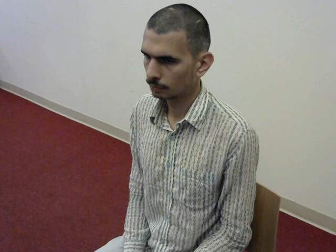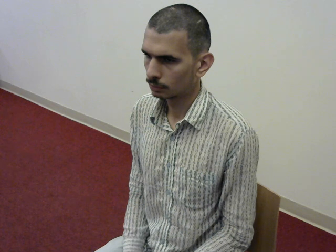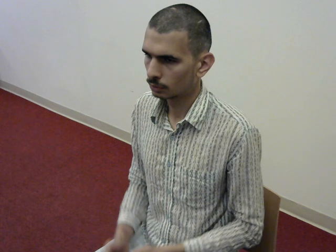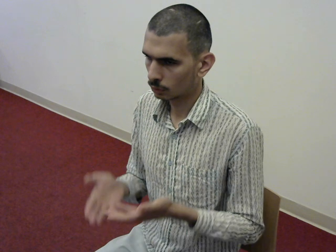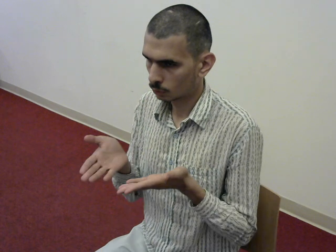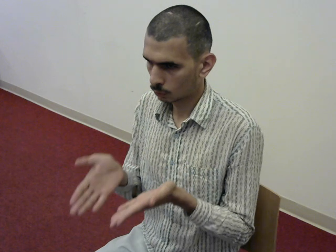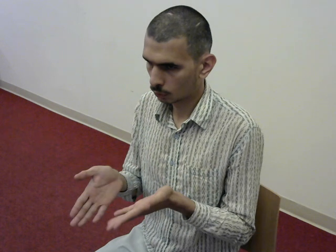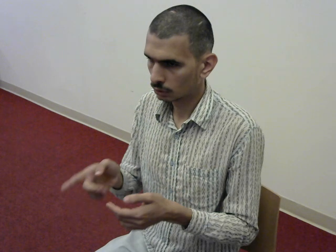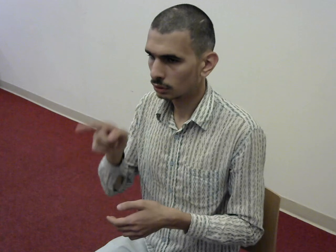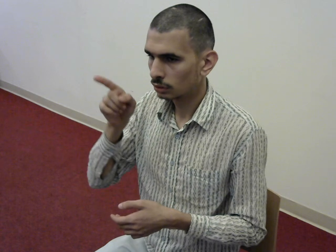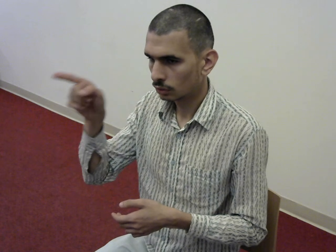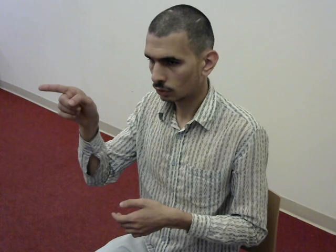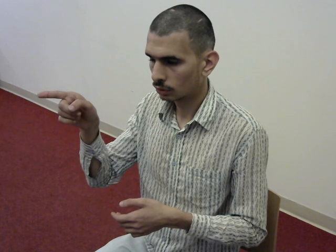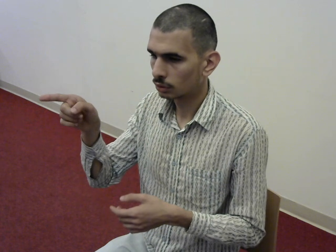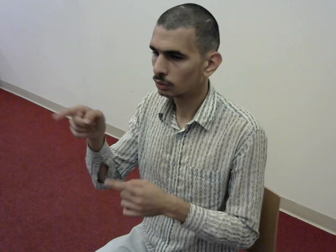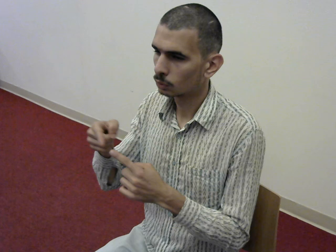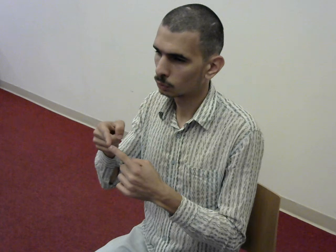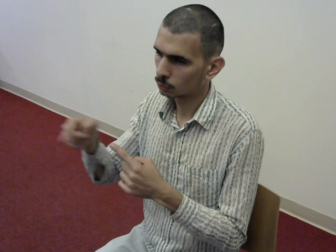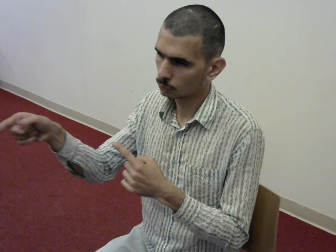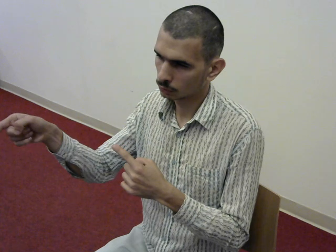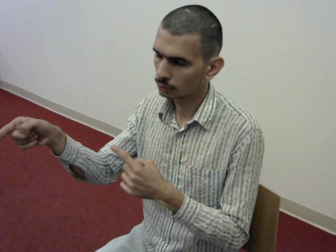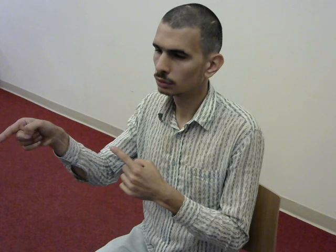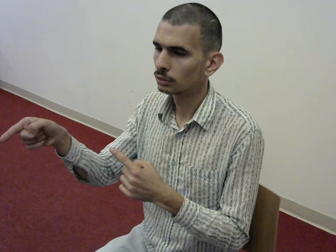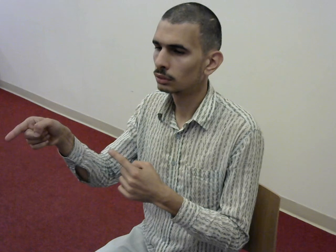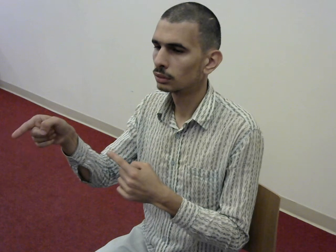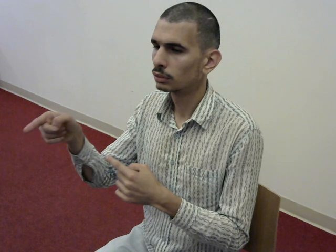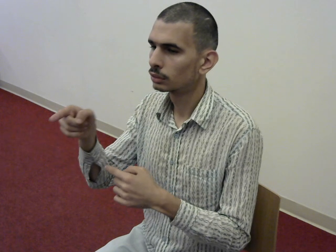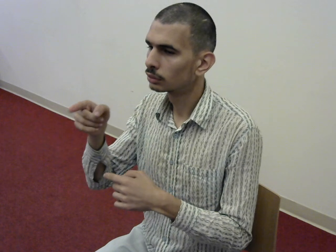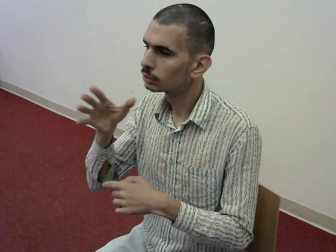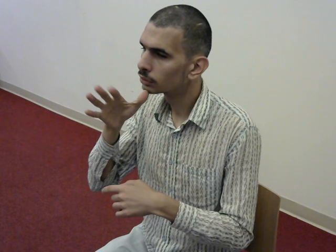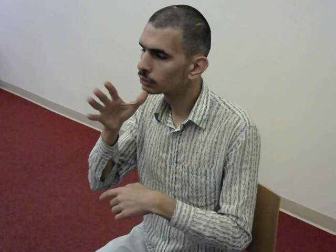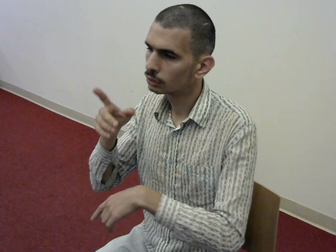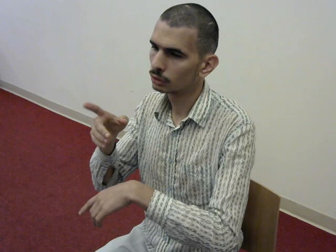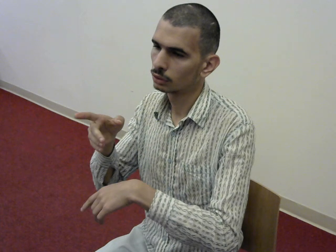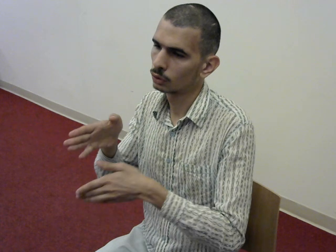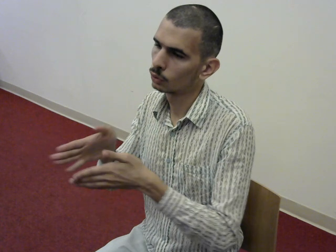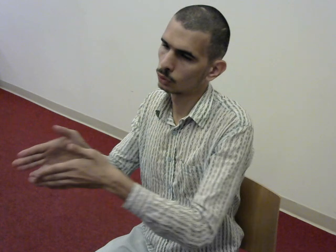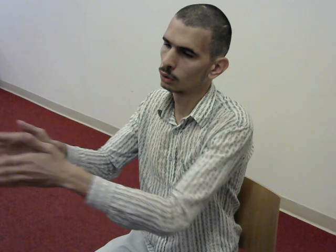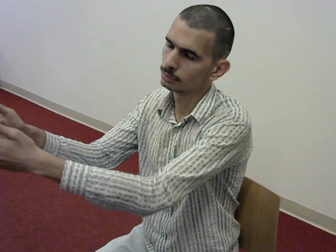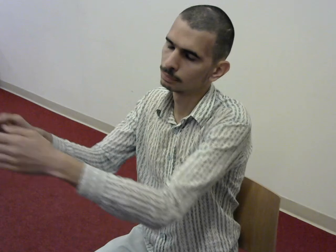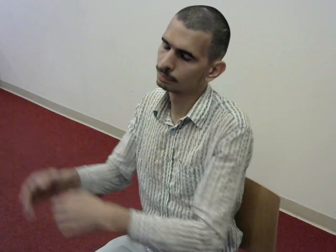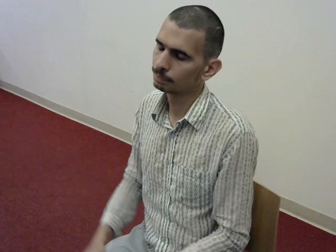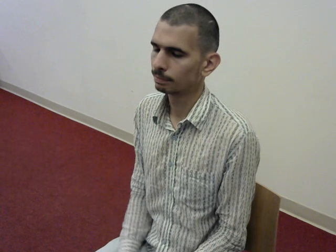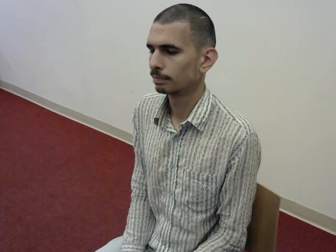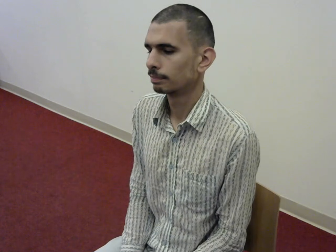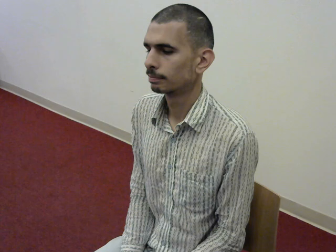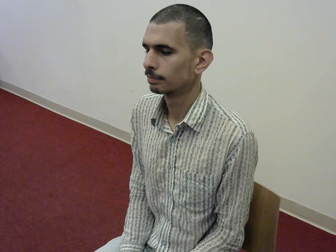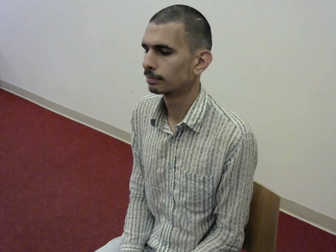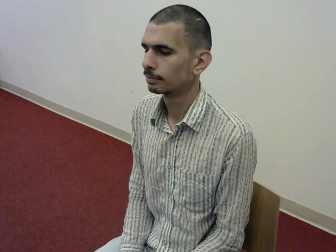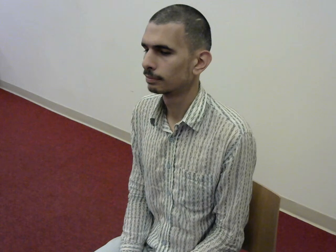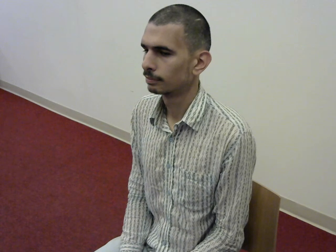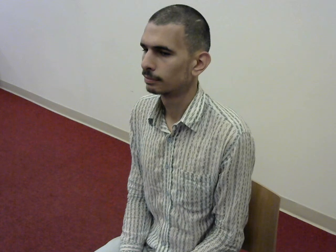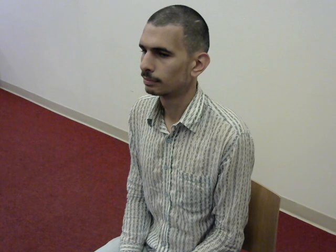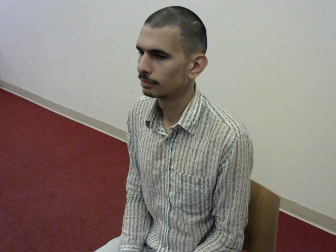Burdan oraya nə qədər vaxt yoldur?